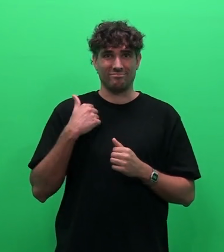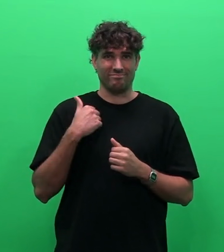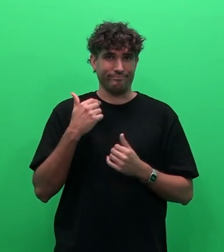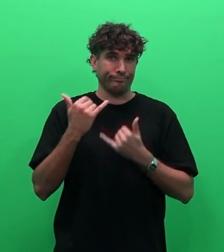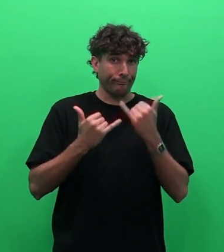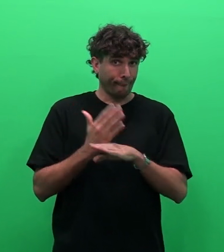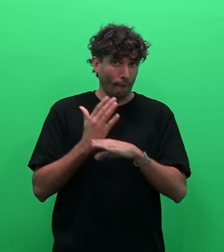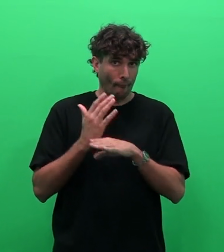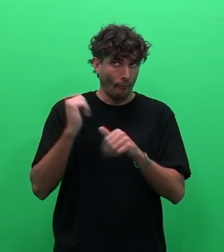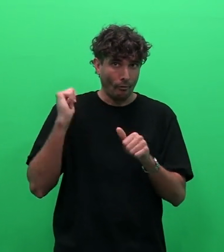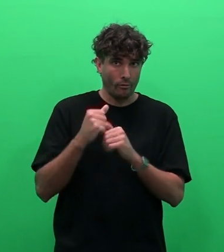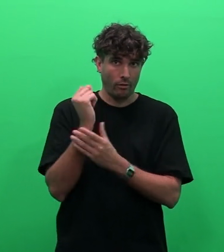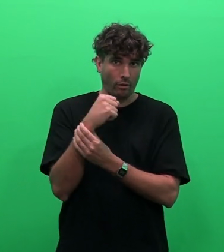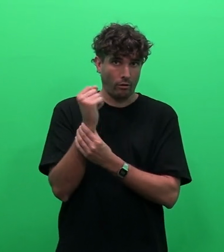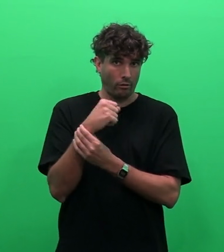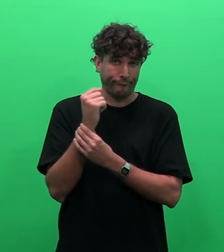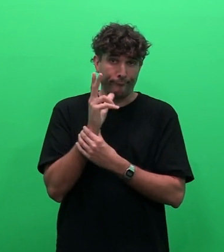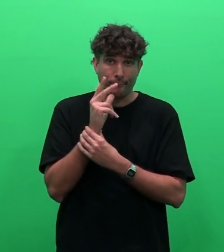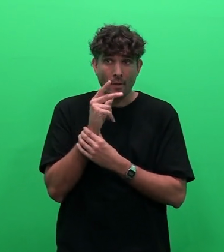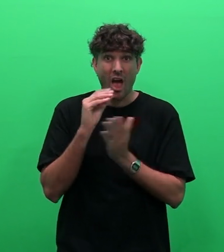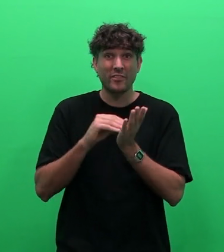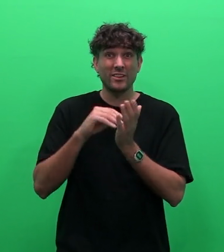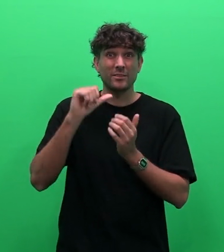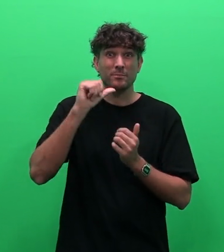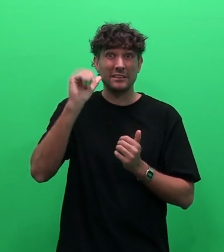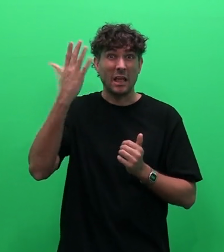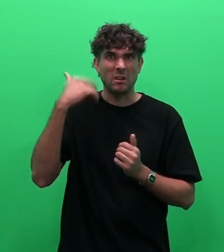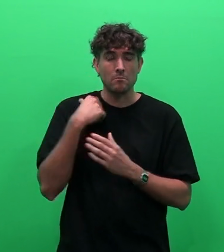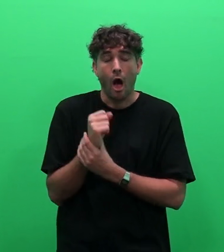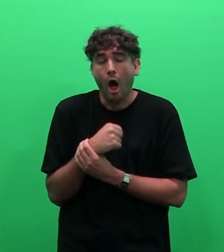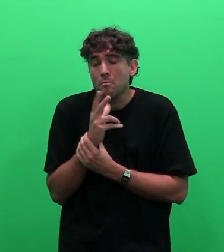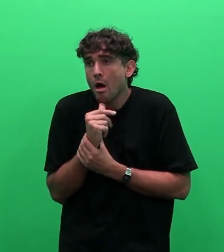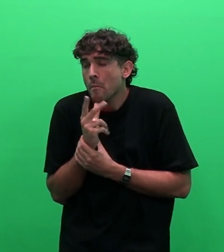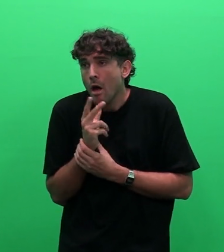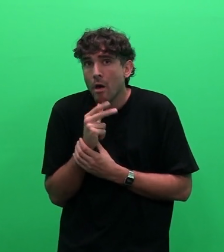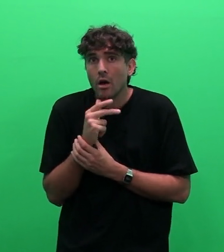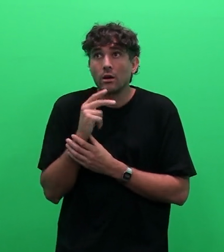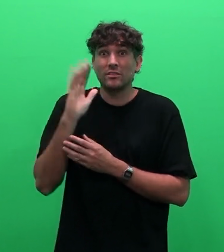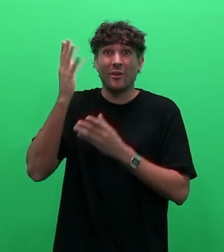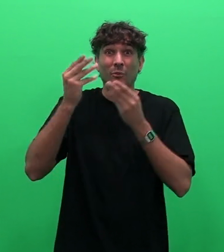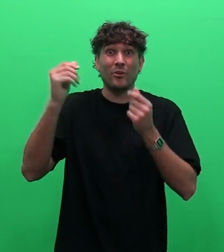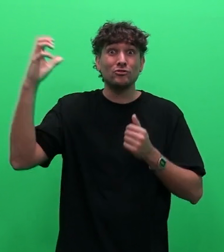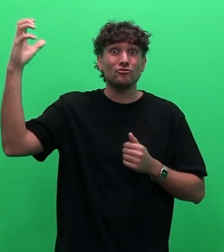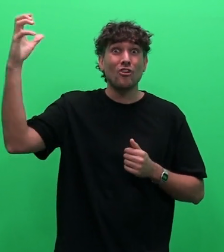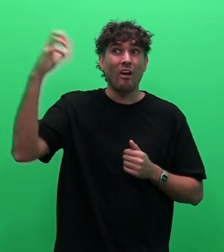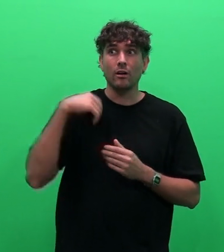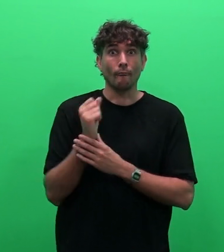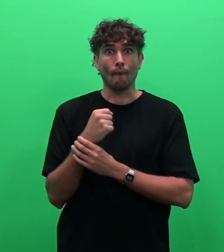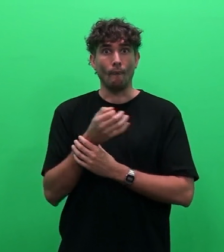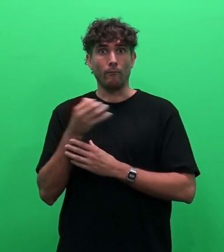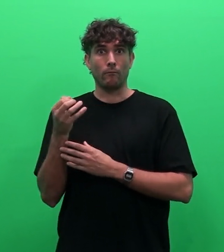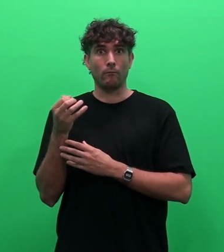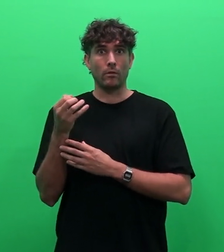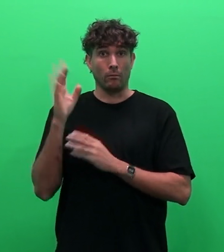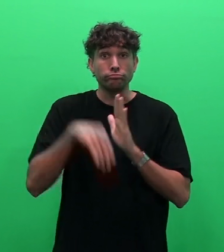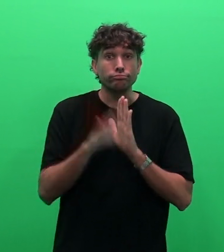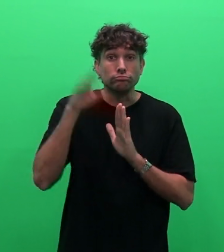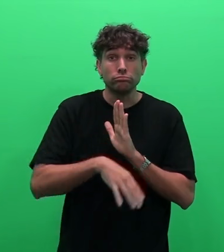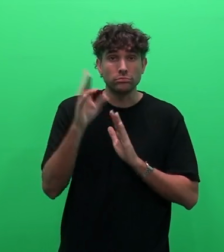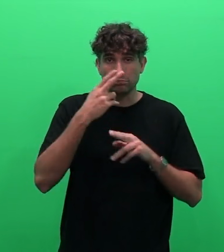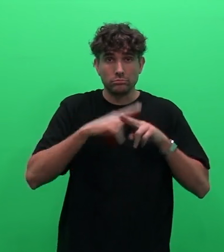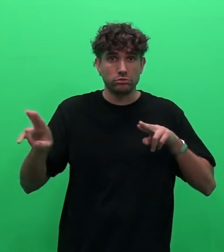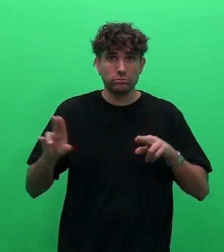Sempre he tingut problemes amb el canell quan faig moviments, sempre m'ha fet mal, de vegades si fa mal temps em fa més mal i quan surt el sol ja estic bé. El dolor va i ve, és molt estrany.